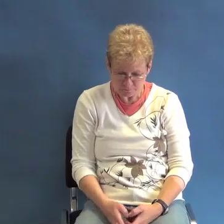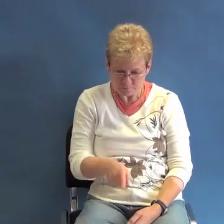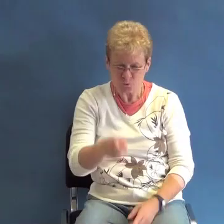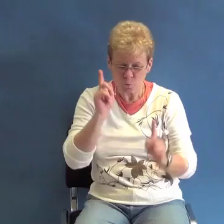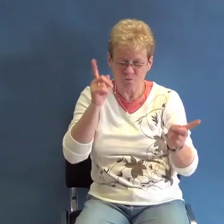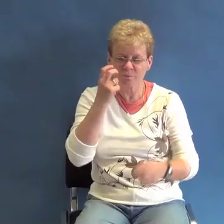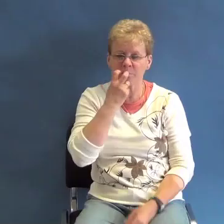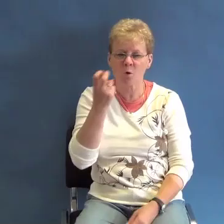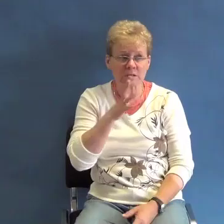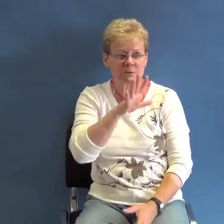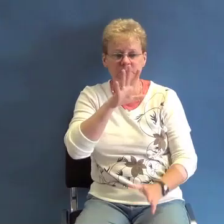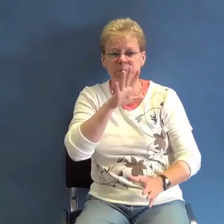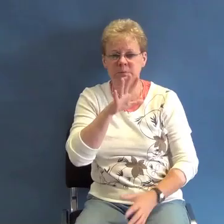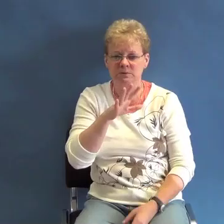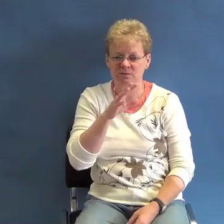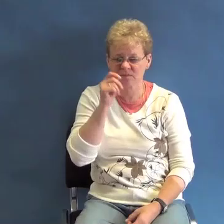Tu jest ostrzeżenie przed prądem.